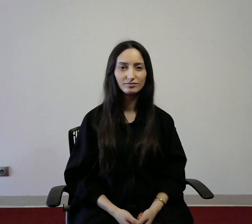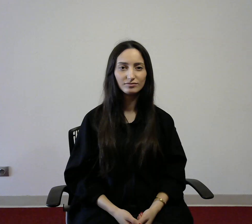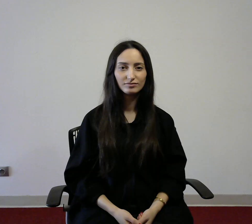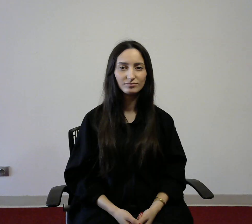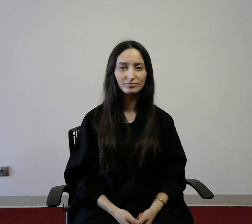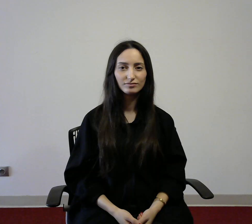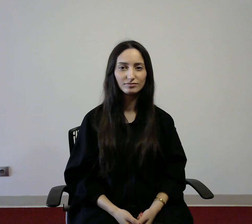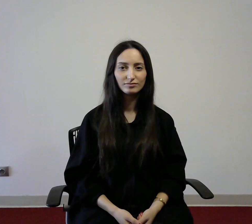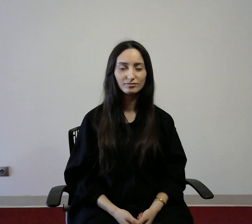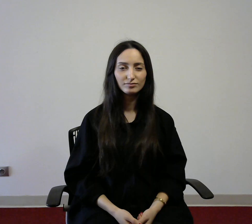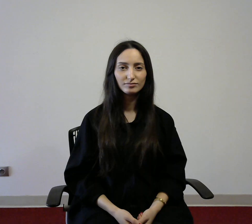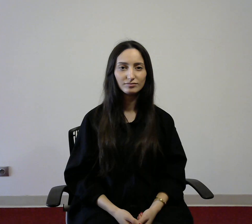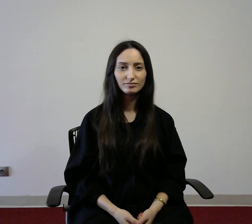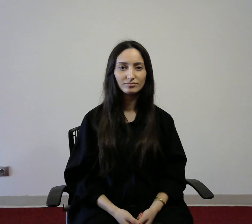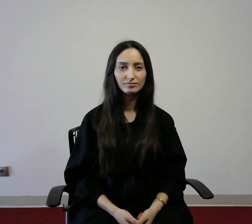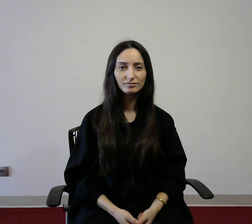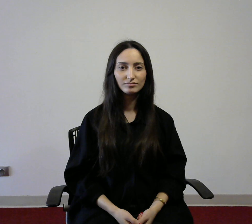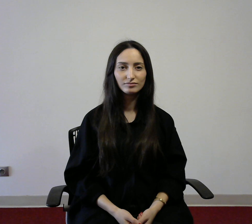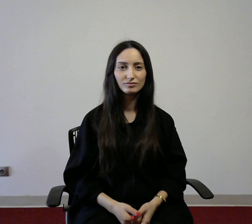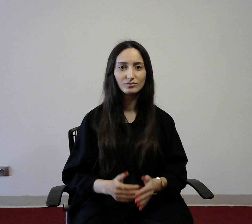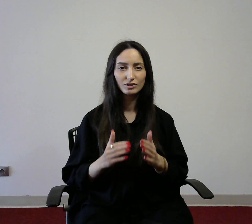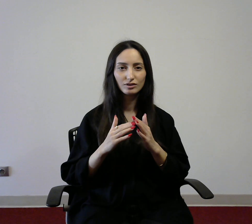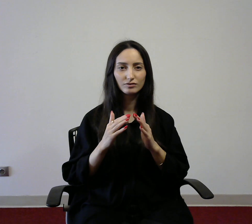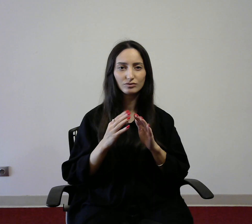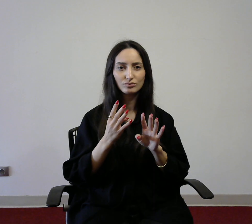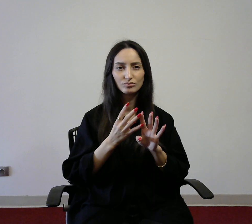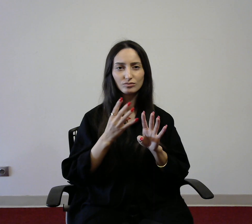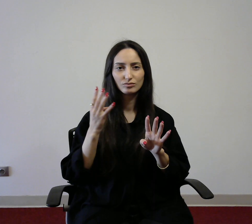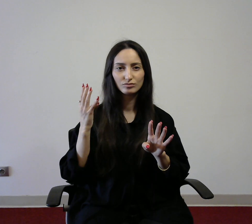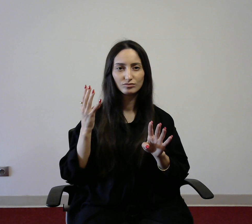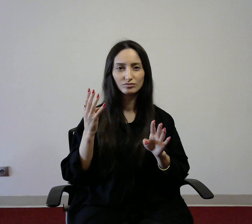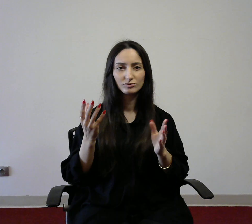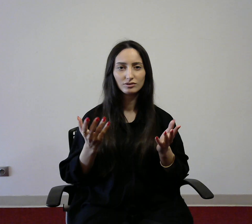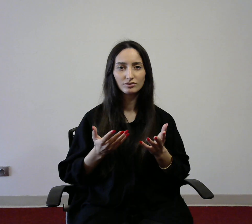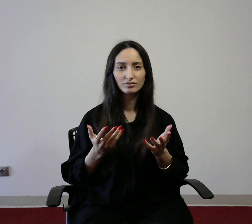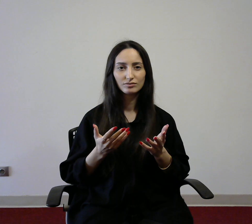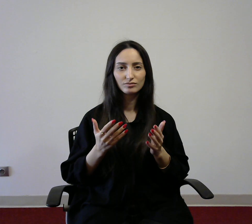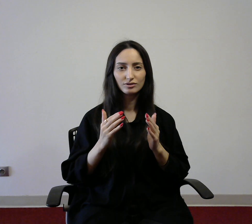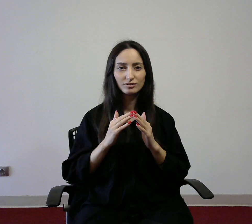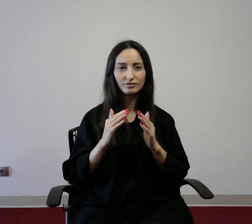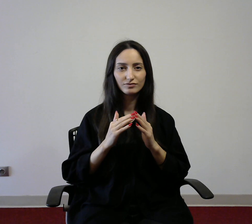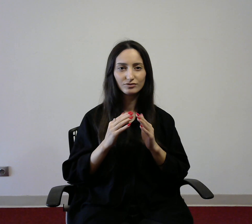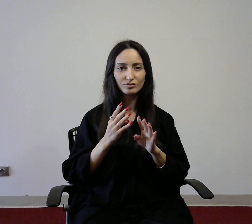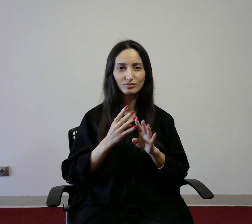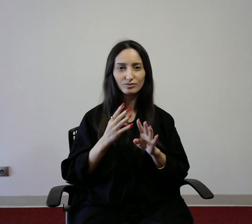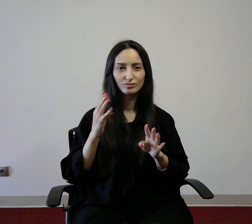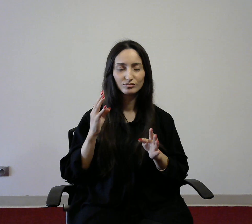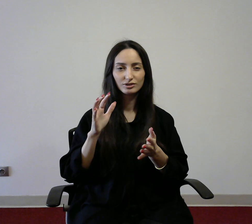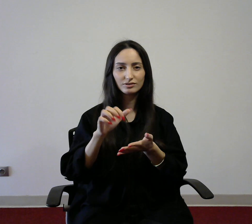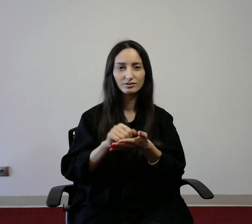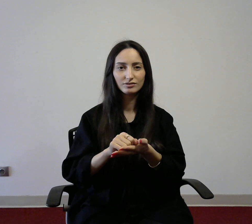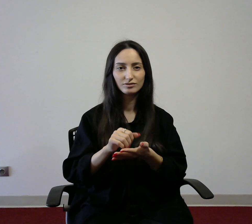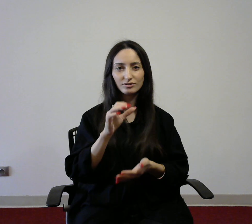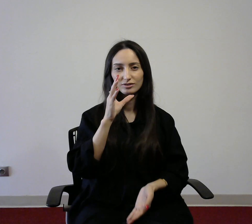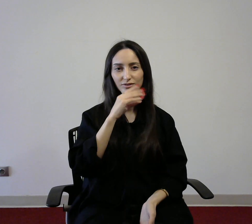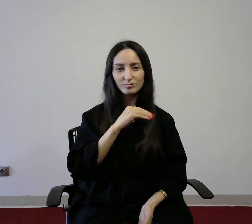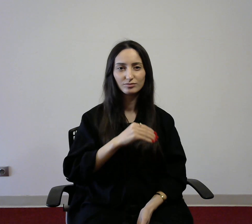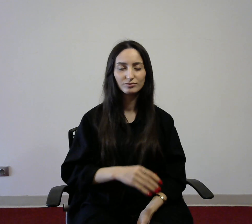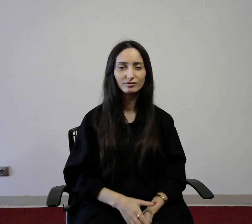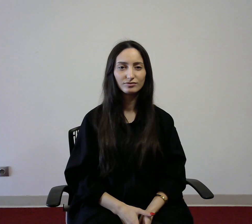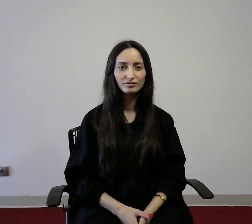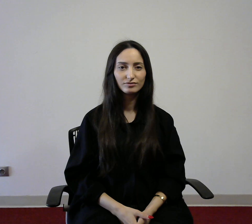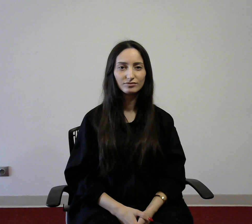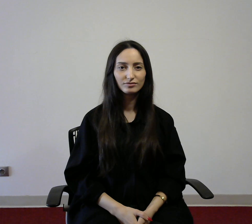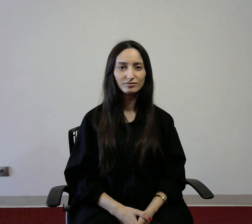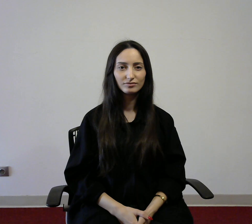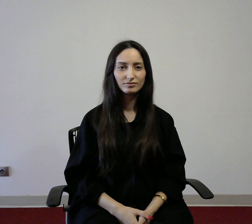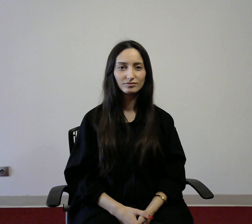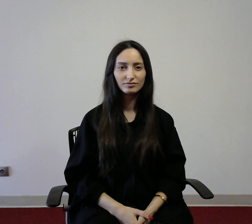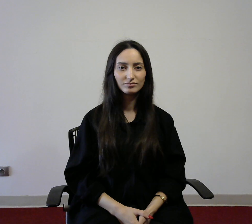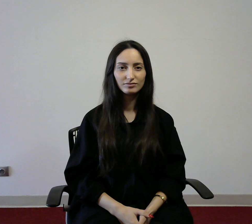Ev növbəsinə necə növbə tuta bilərəm?